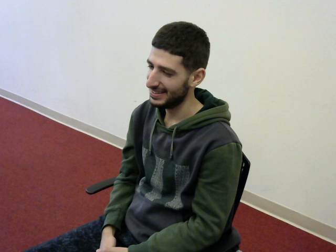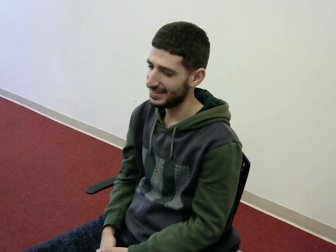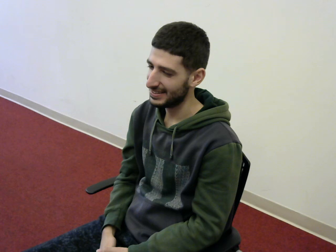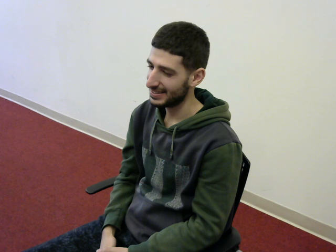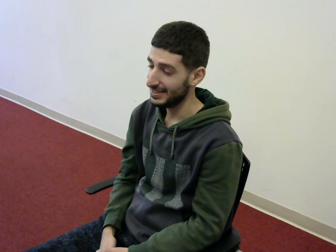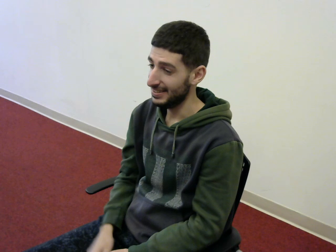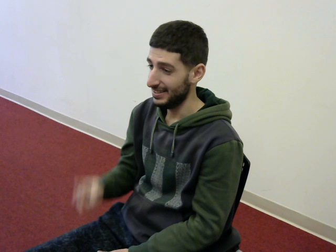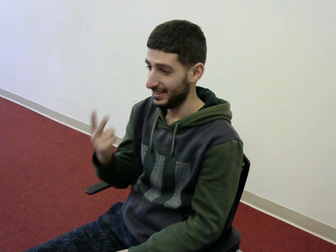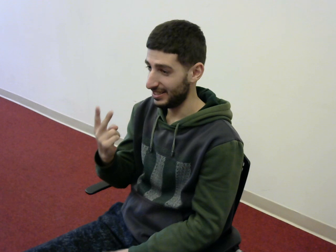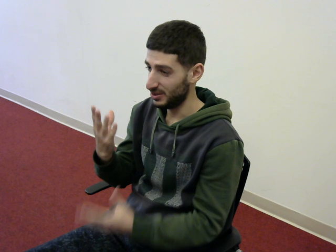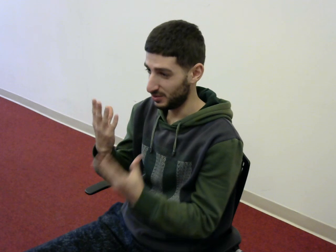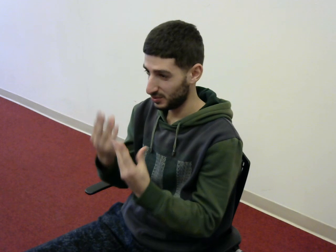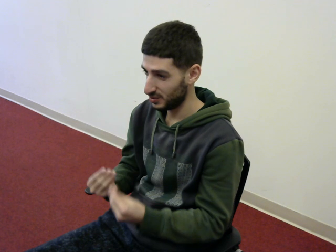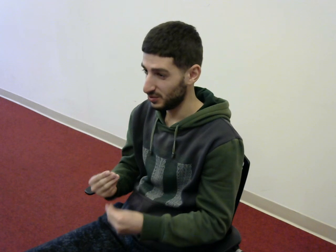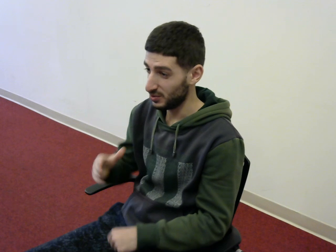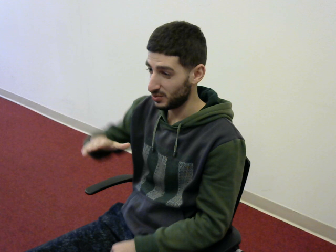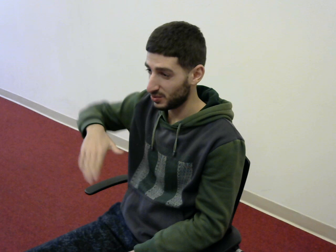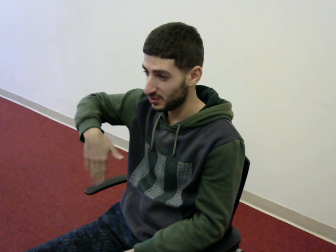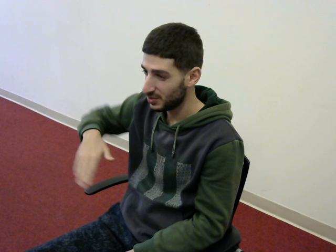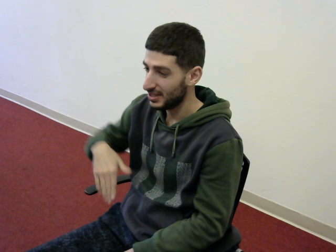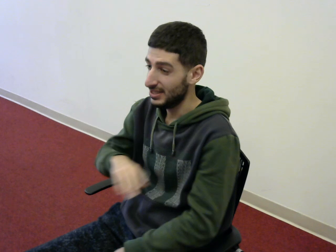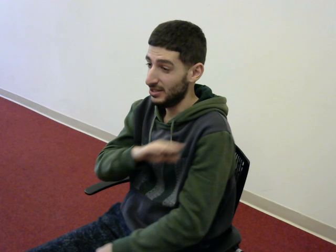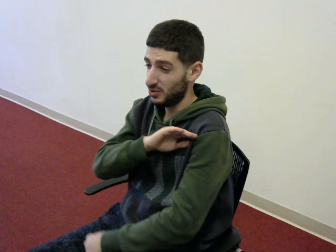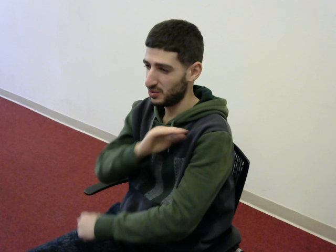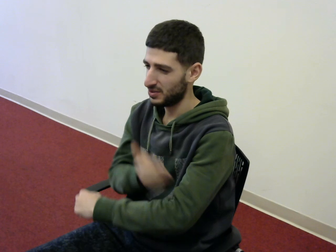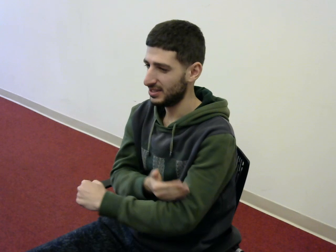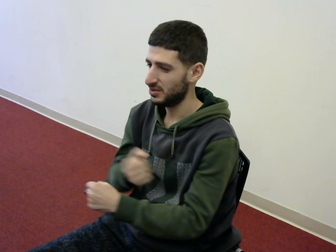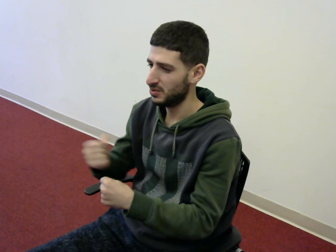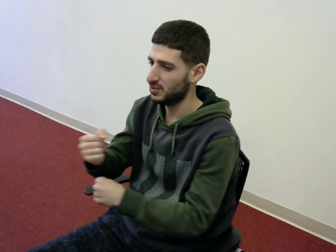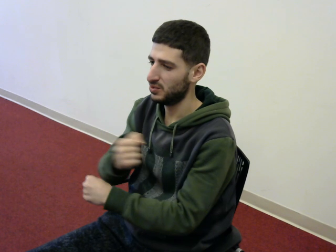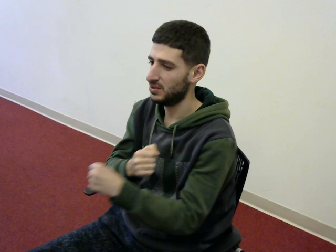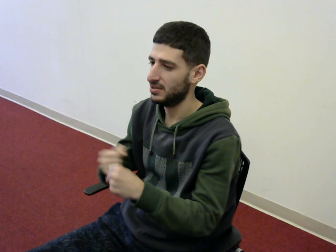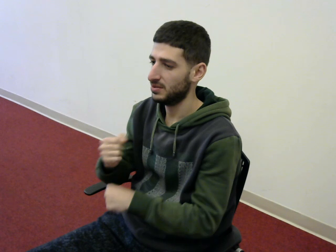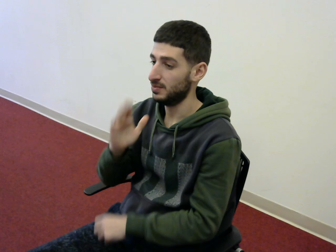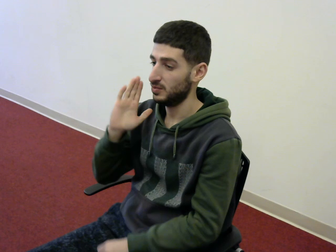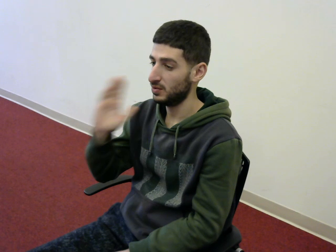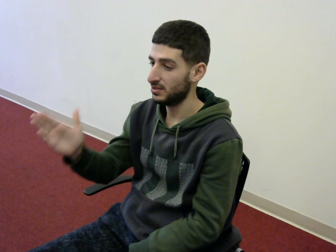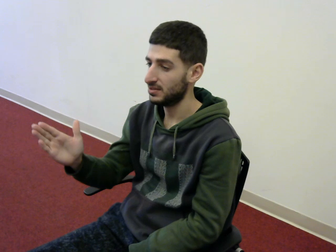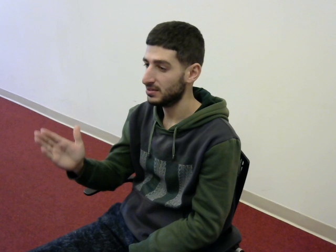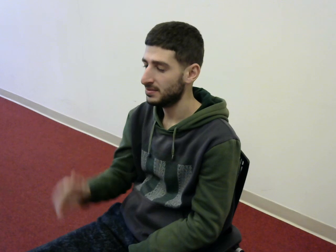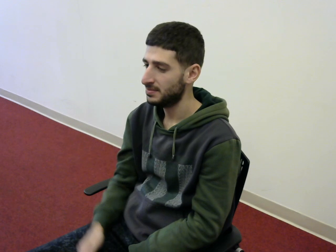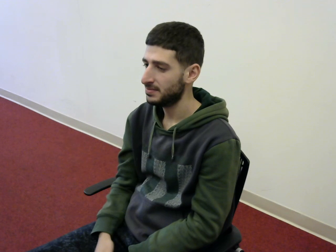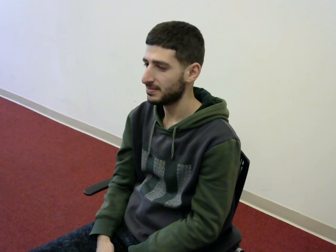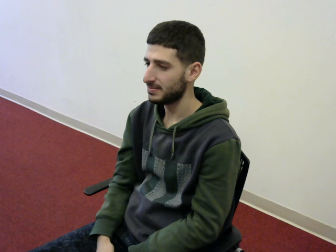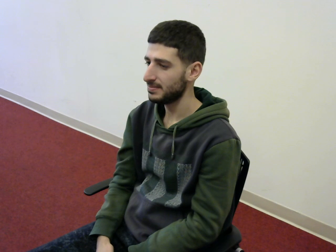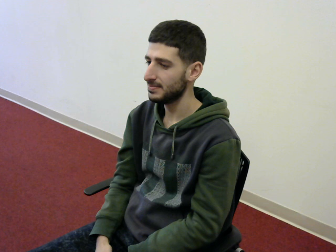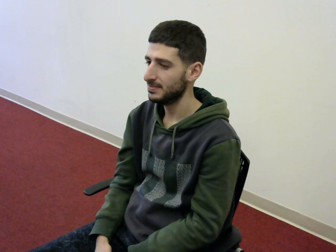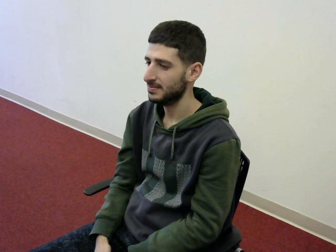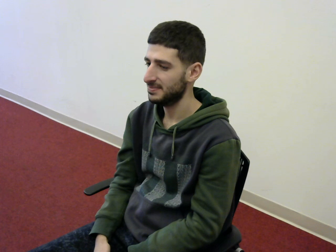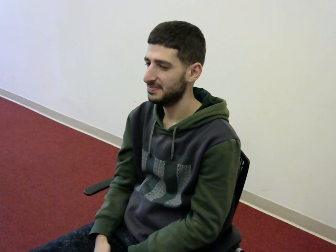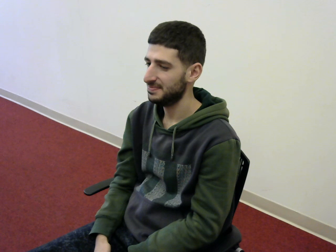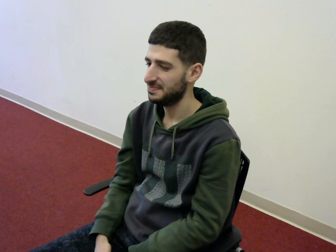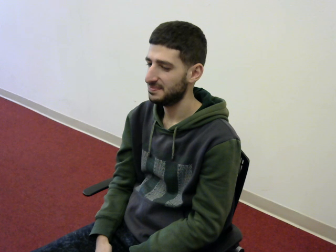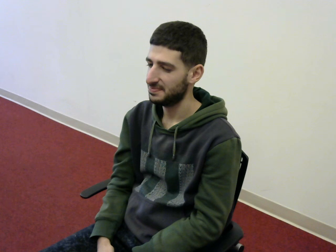İki gün sonra güclü külək olacaq